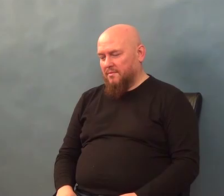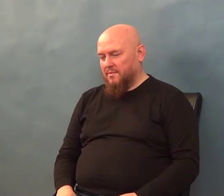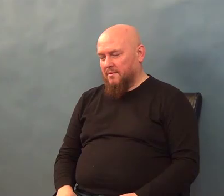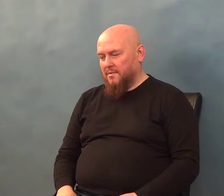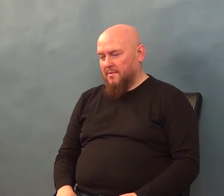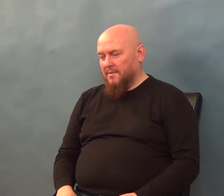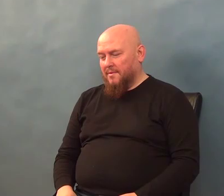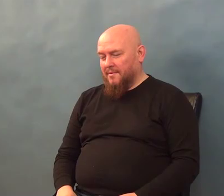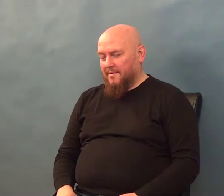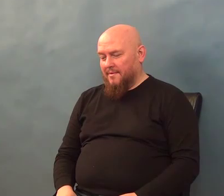Ja wyjeżdżam na wieś.